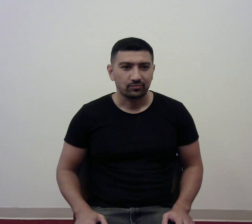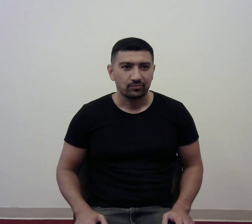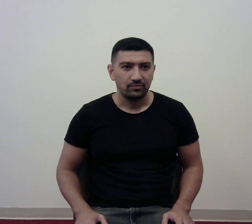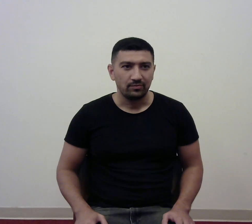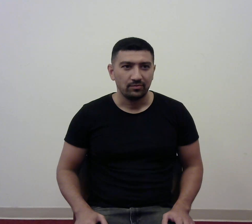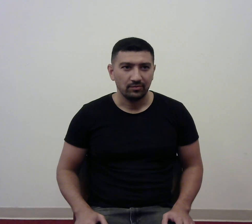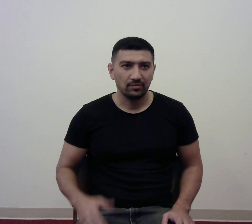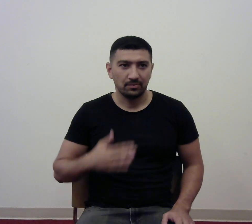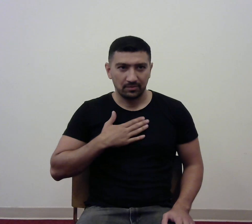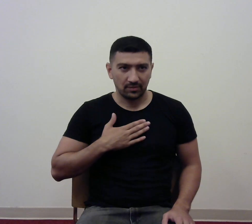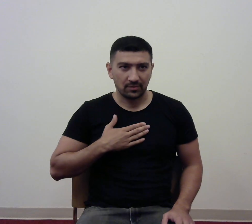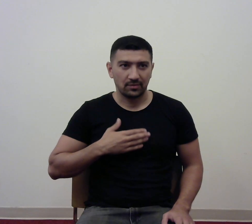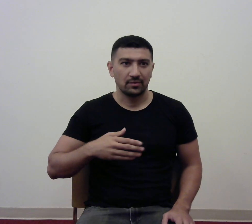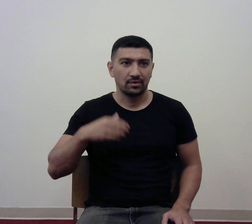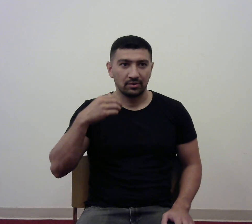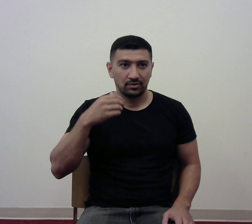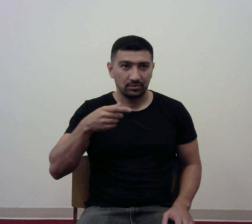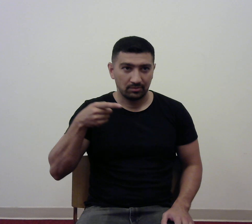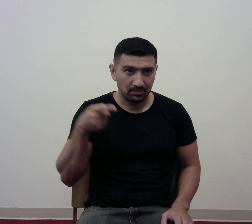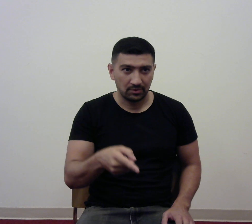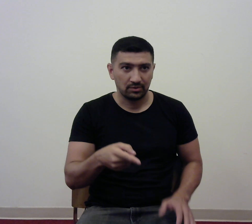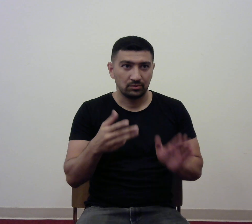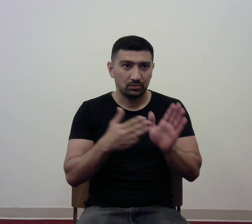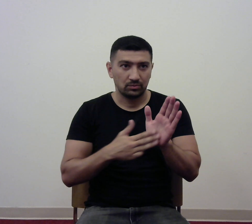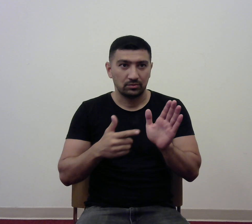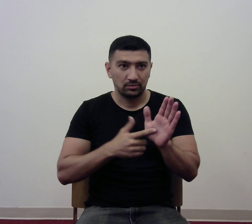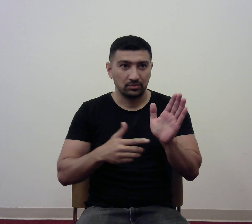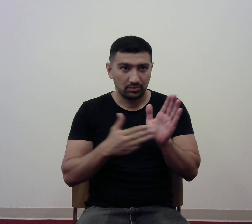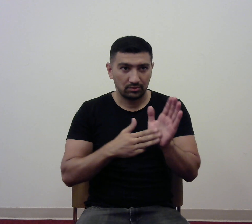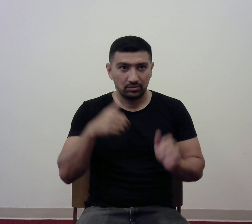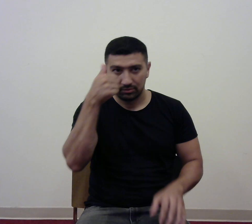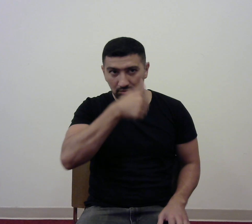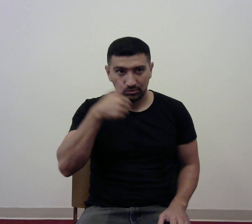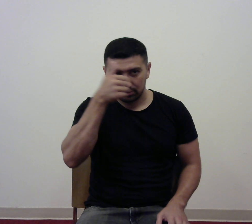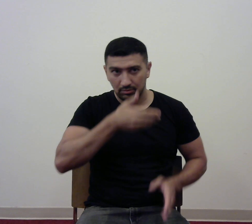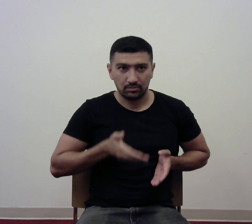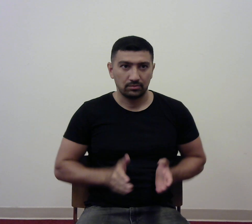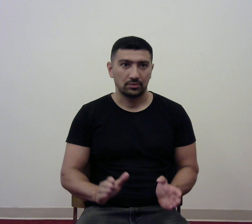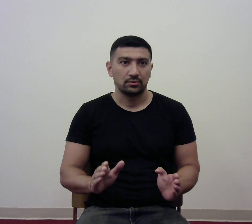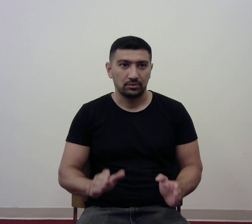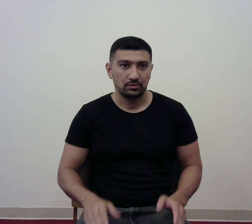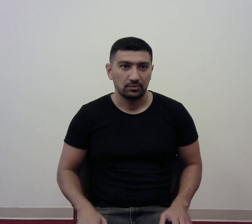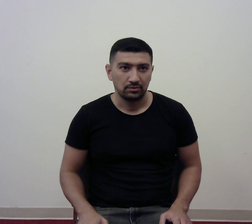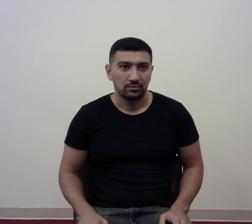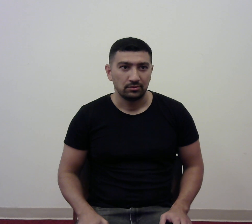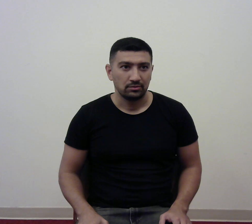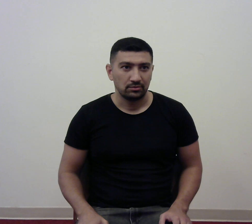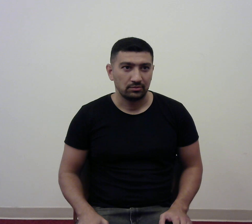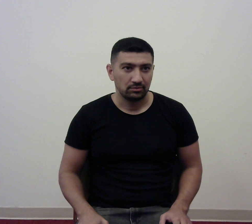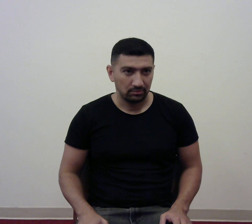Mən 1979-cu ildə anadan olmuşam